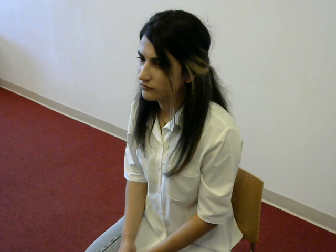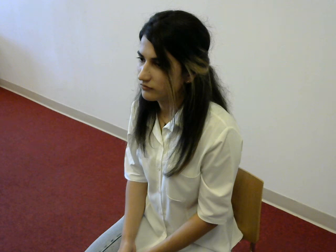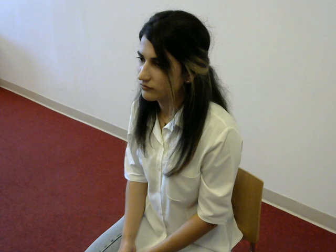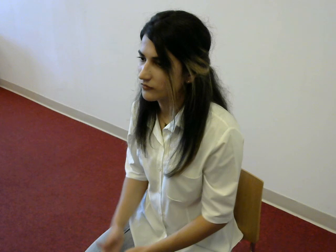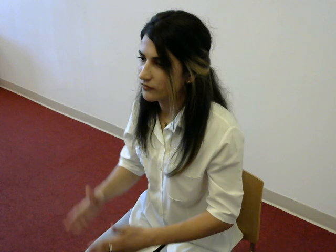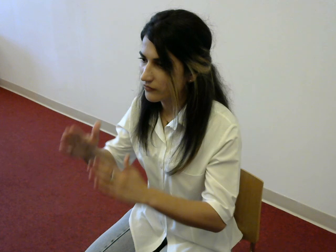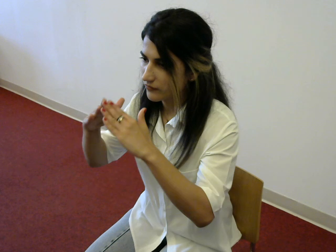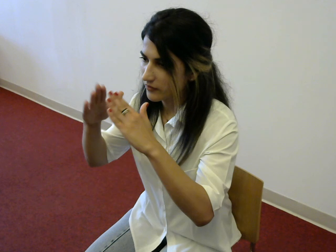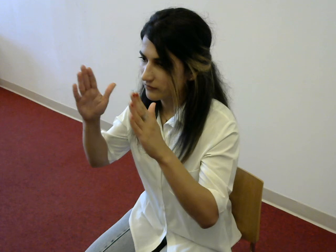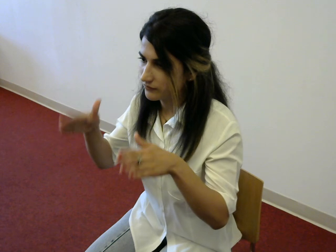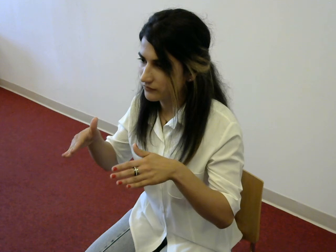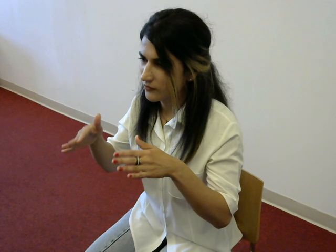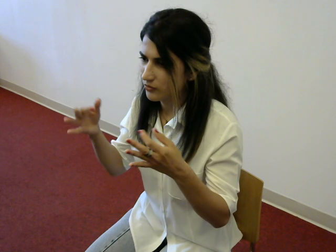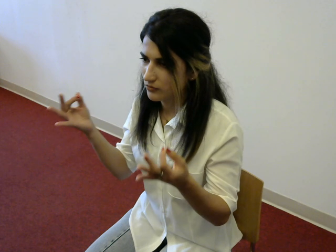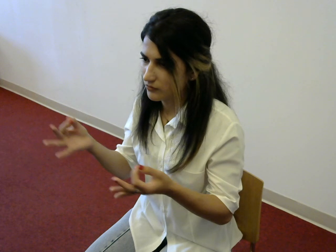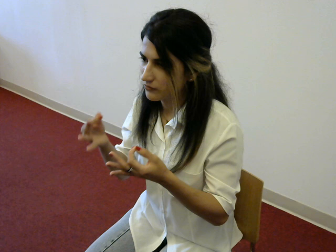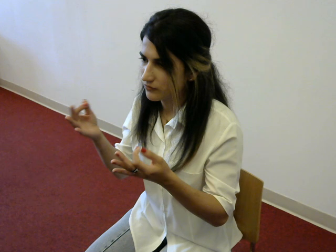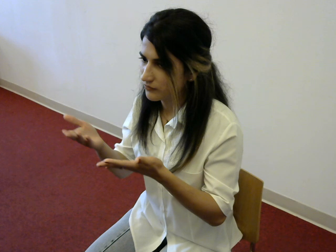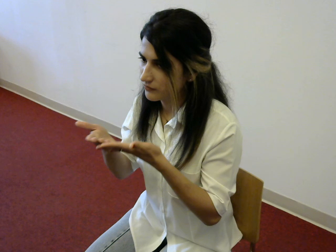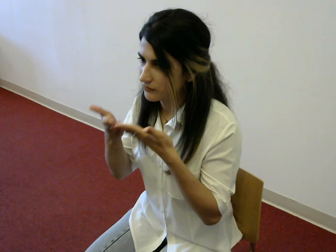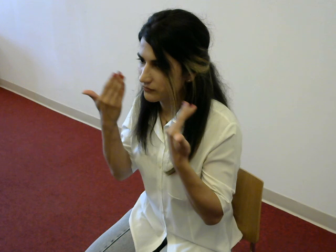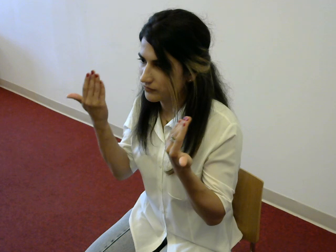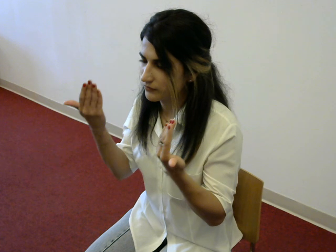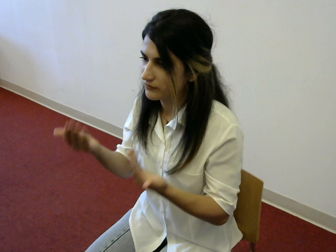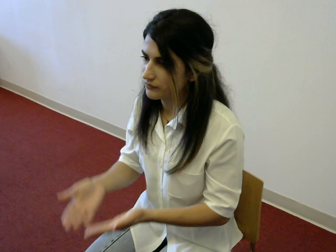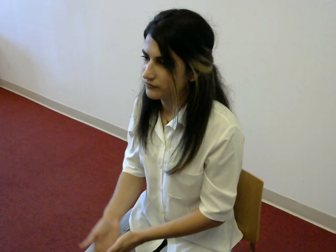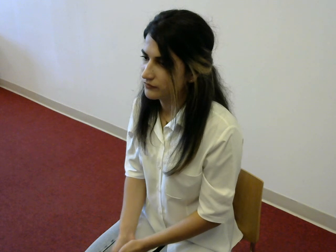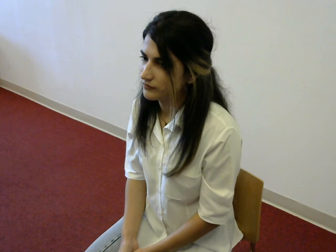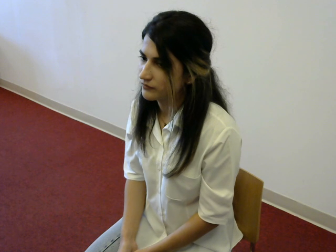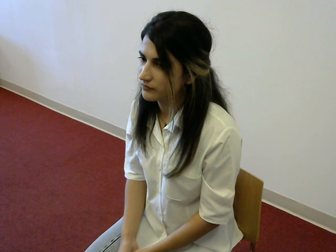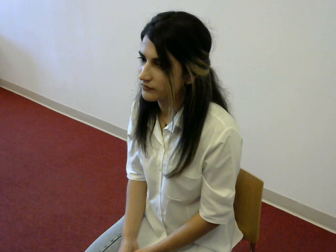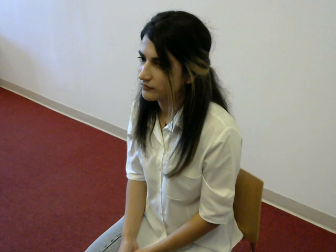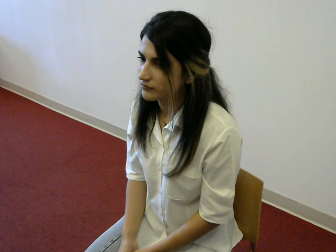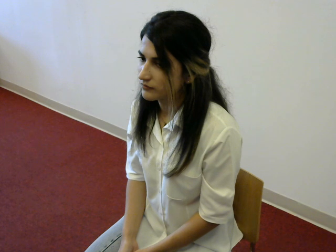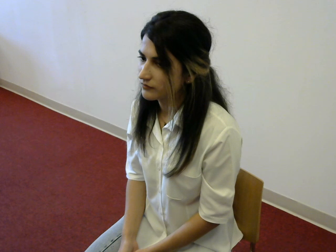Evdə heç kəs yoxdur